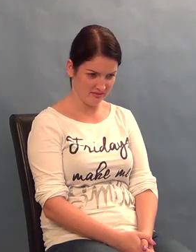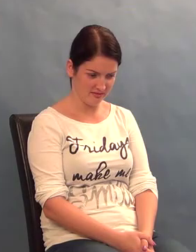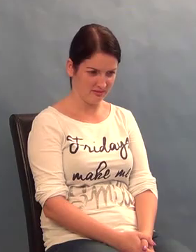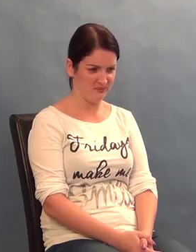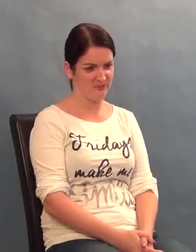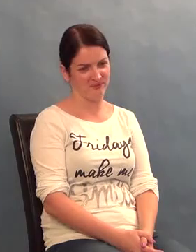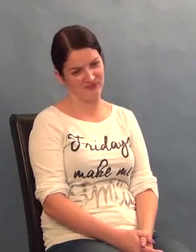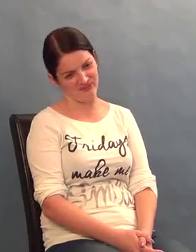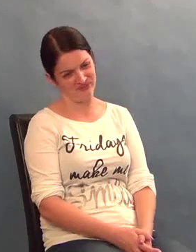Deski zabrane były wykorzystane jako podkładka do grania.